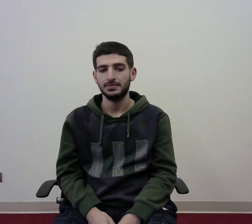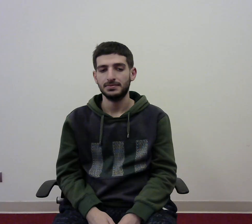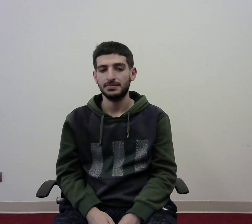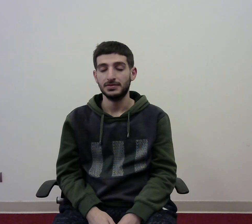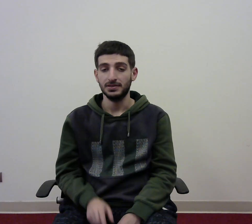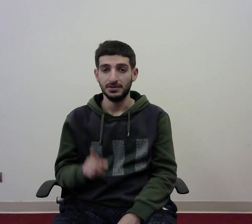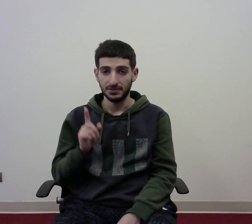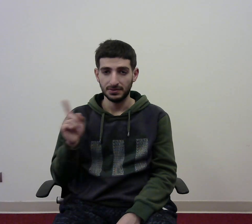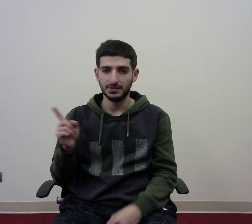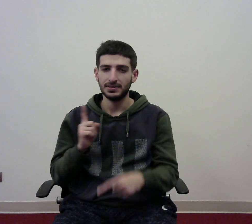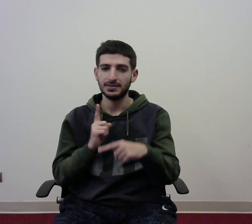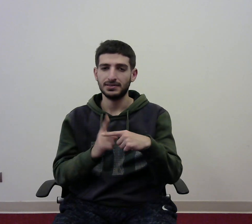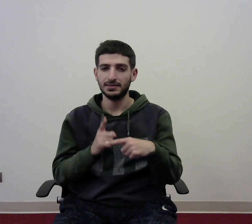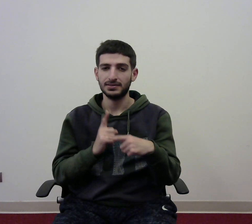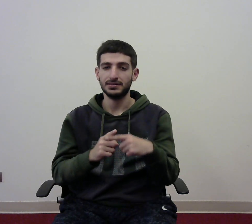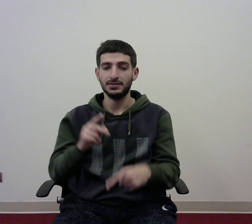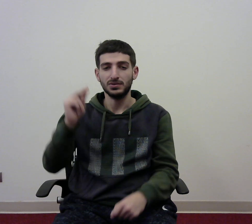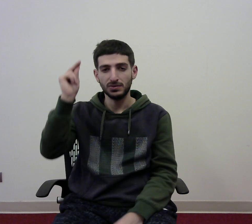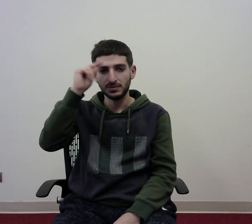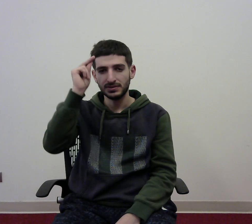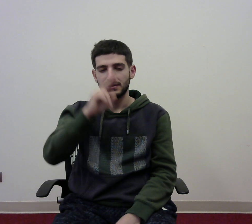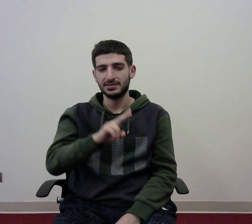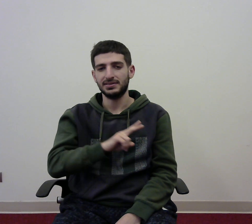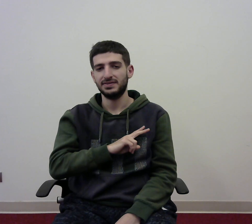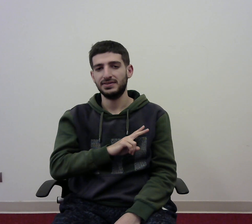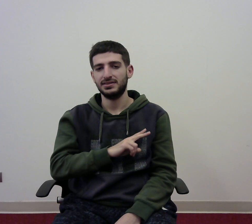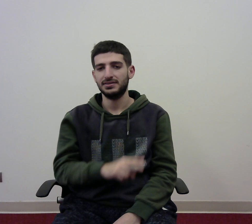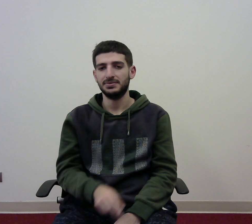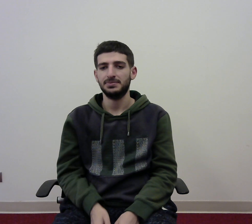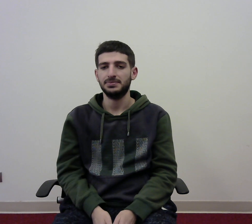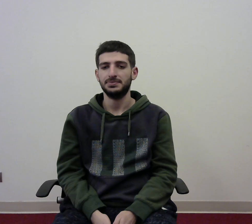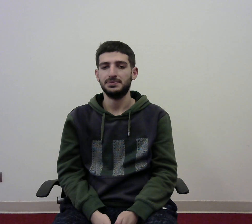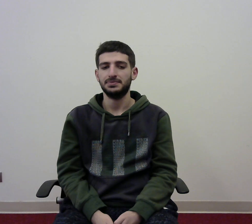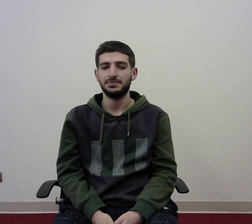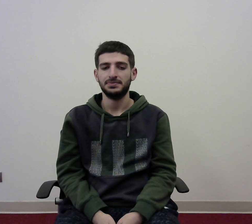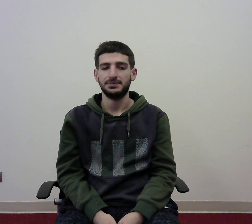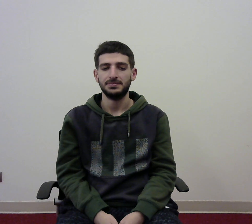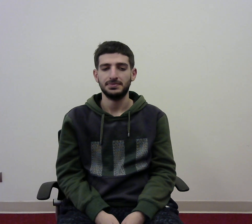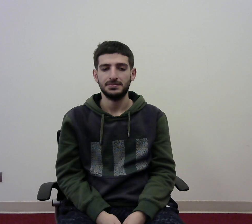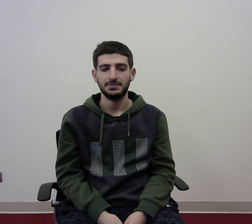O riyazi dərsləri sevir